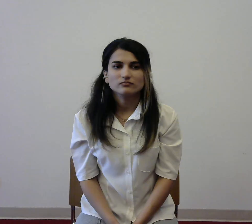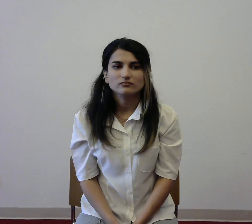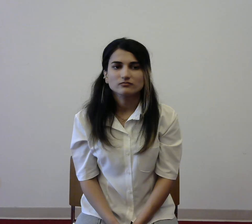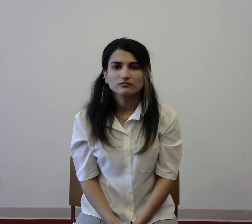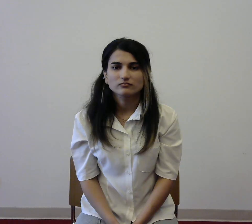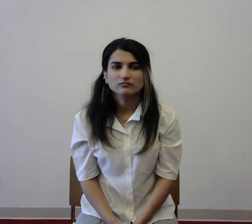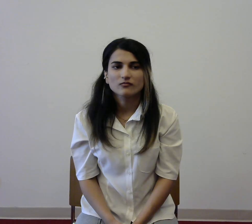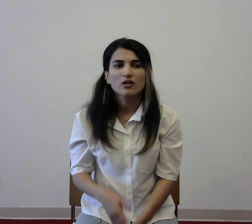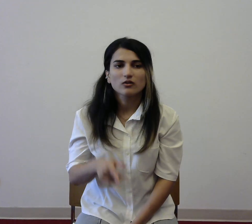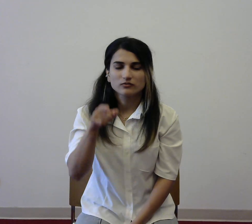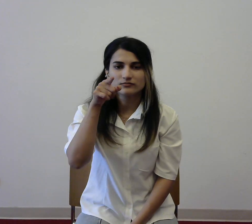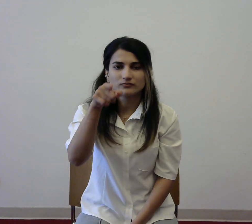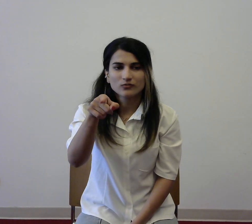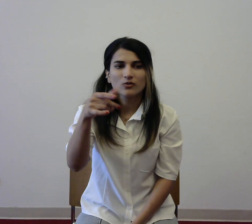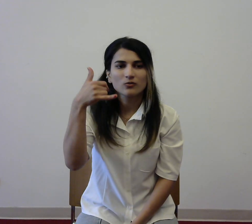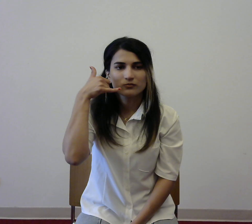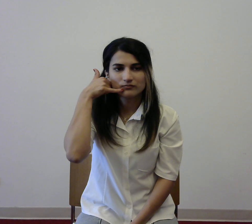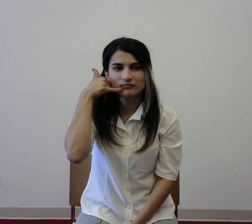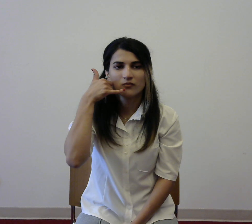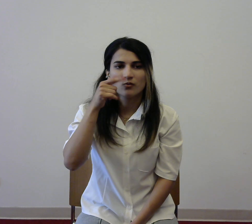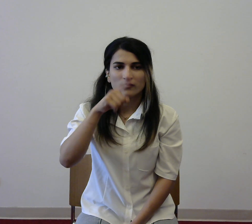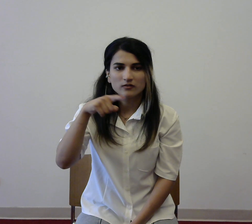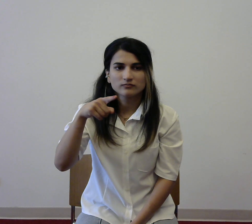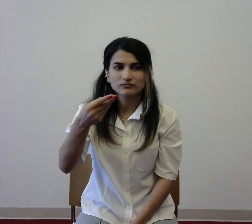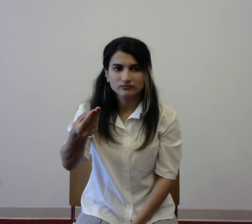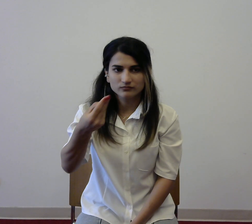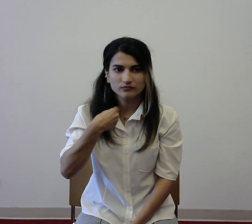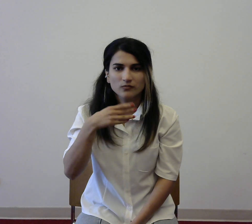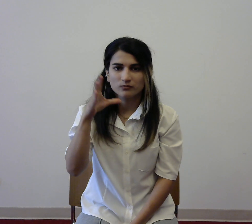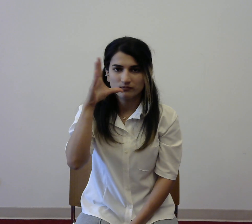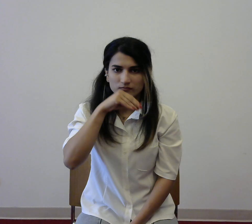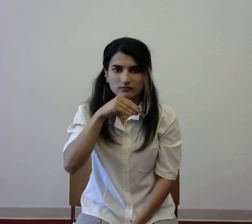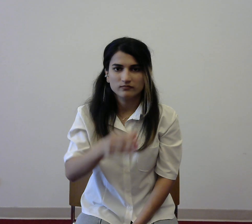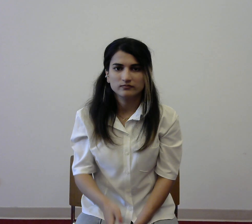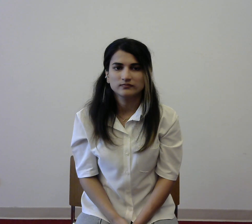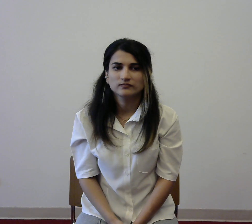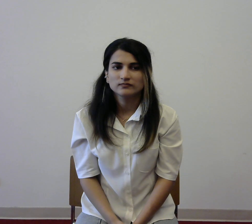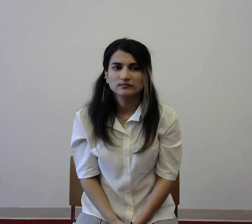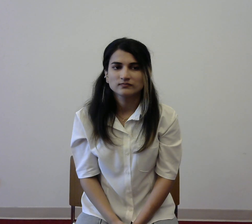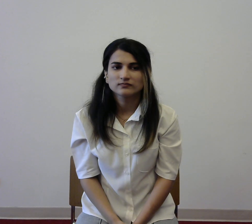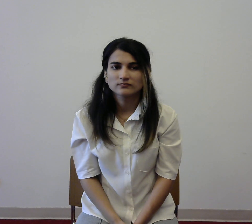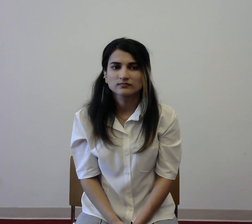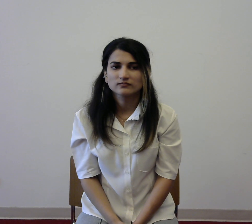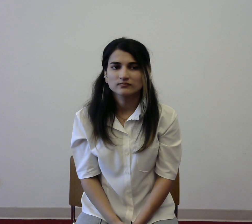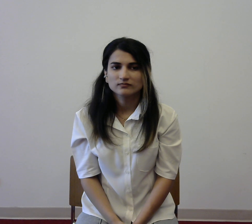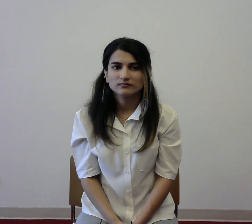Siz telefon nömrənizi verə bilərsinizmi?